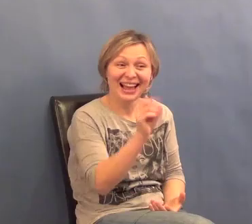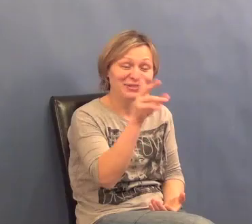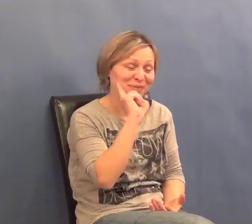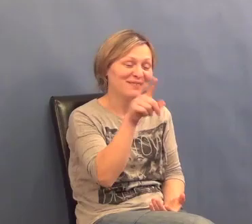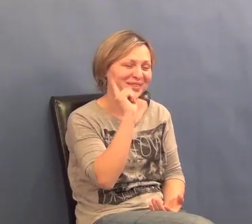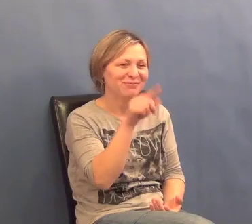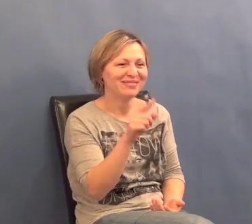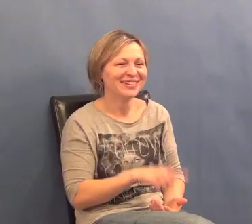Tak, to prawda, prawda.